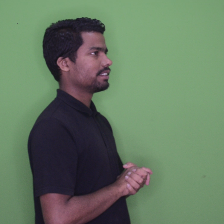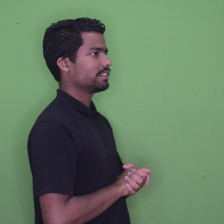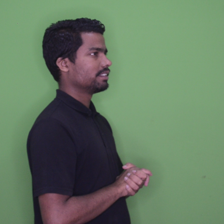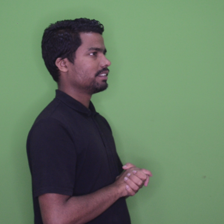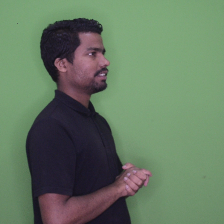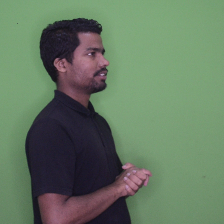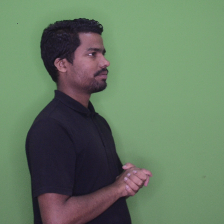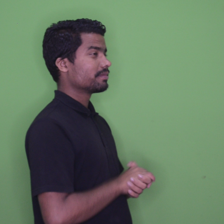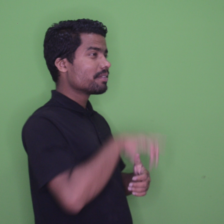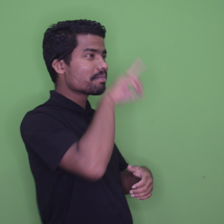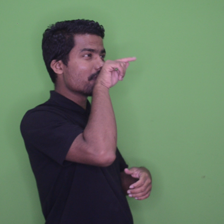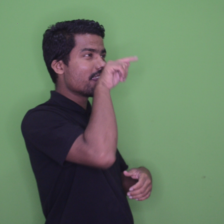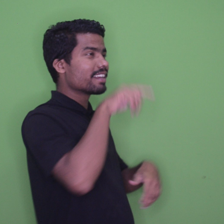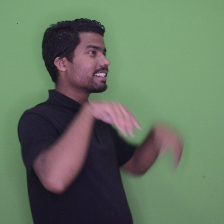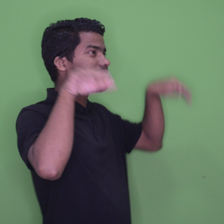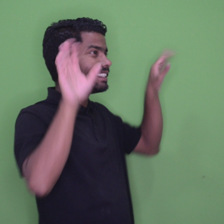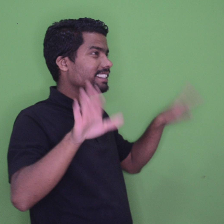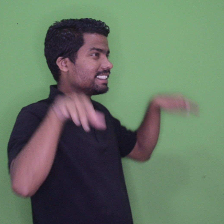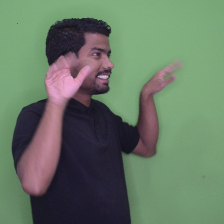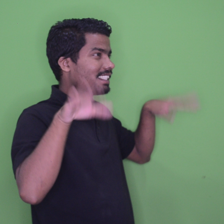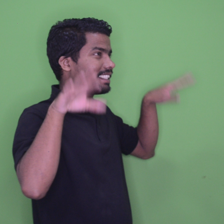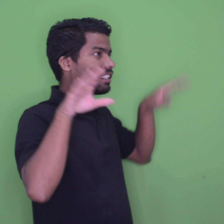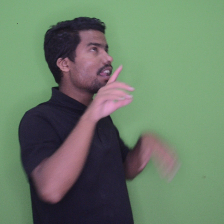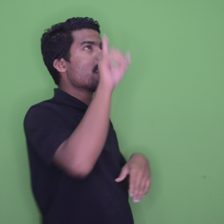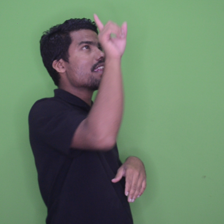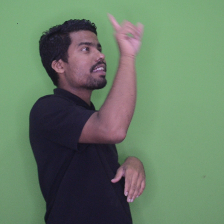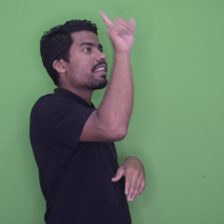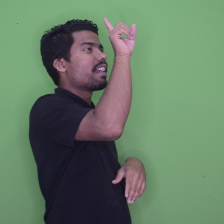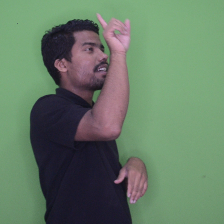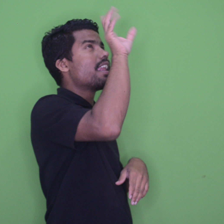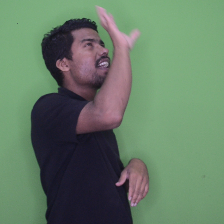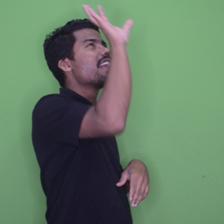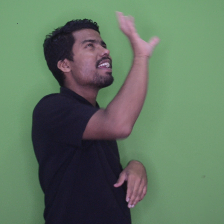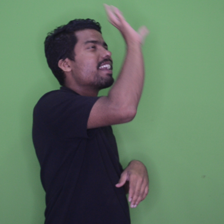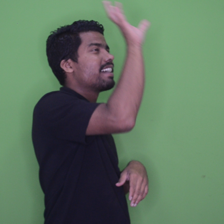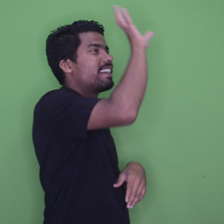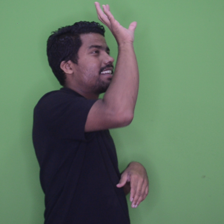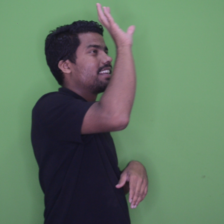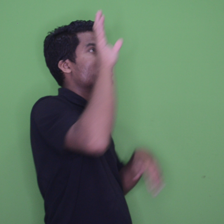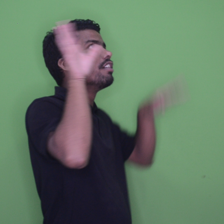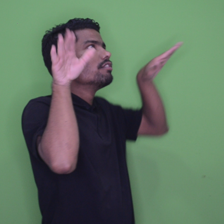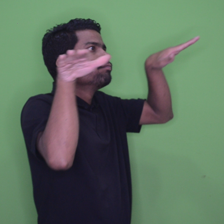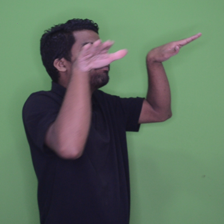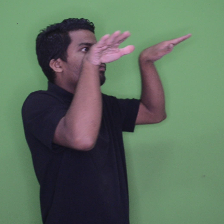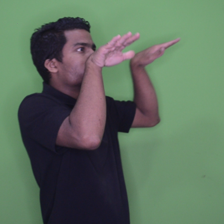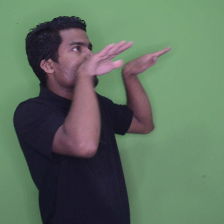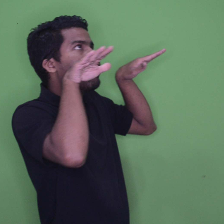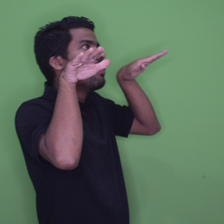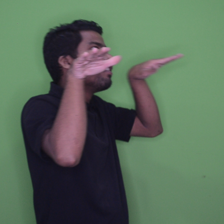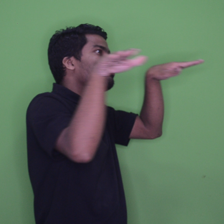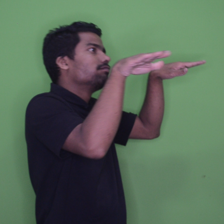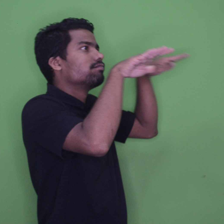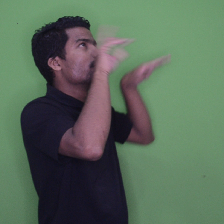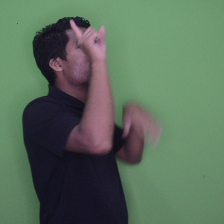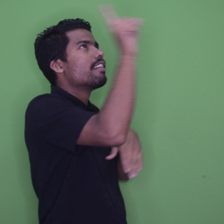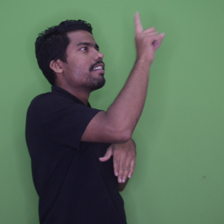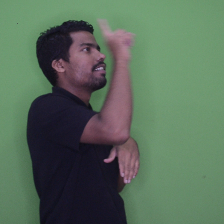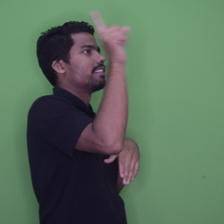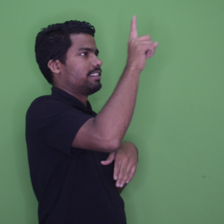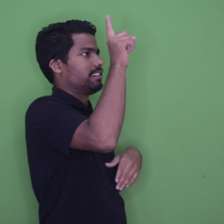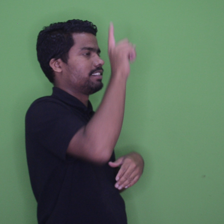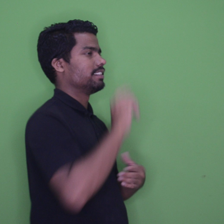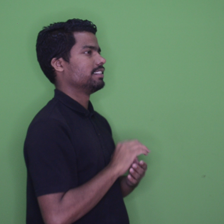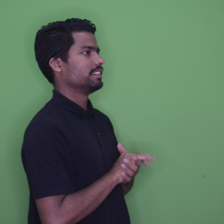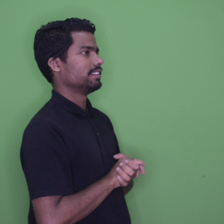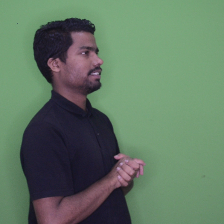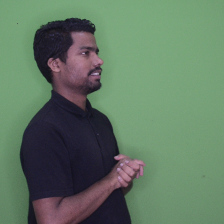birds fly in sky